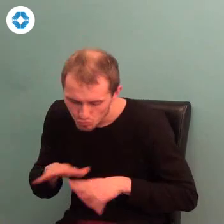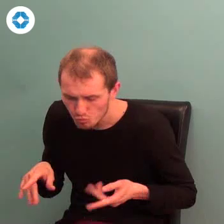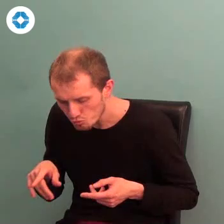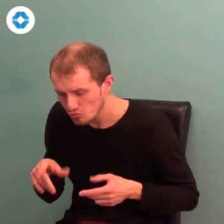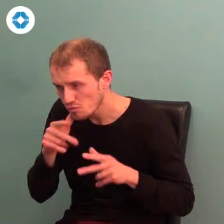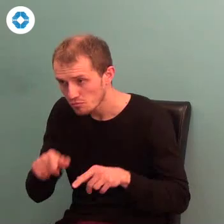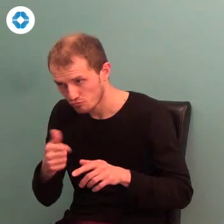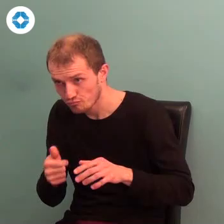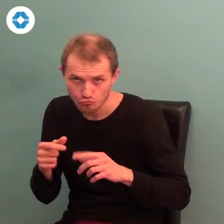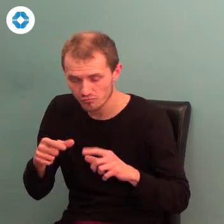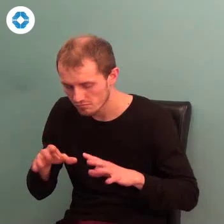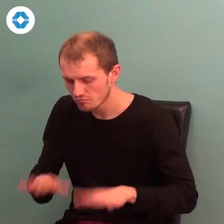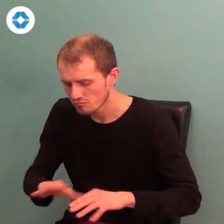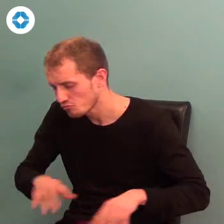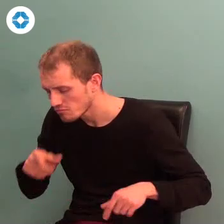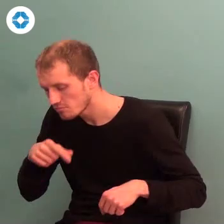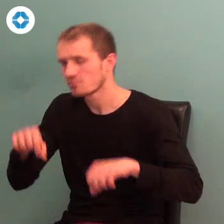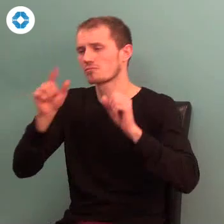Zostawiają żabę w słoju i kładą się spać w łóżku.